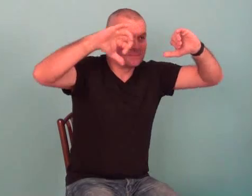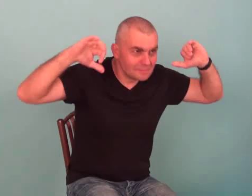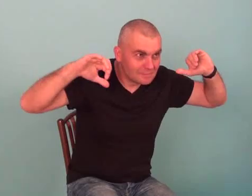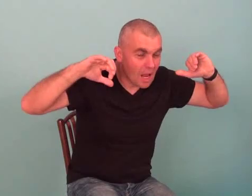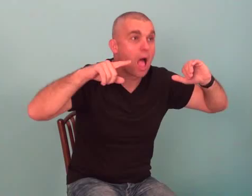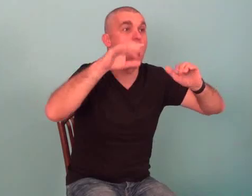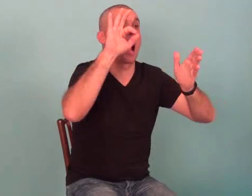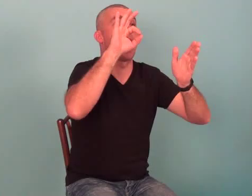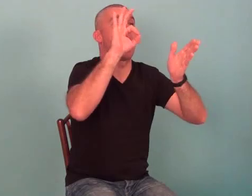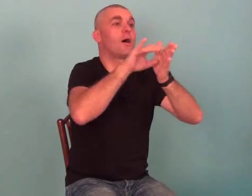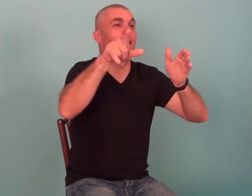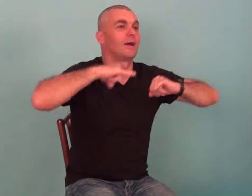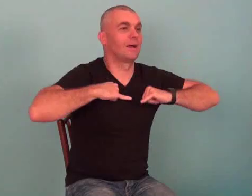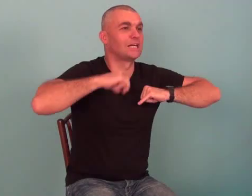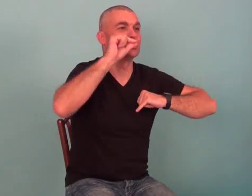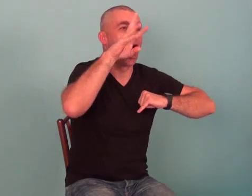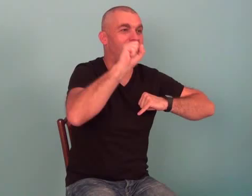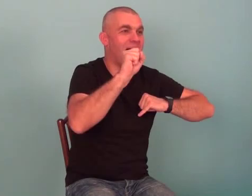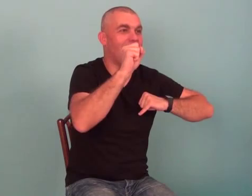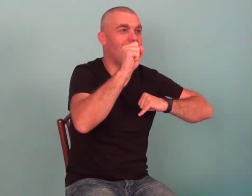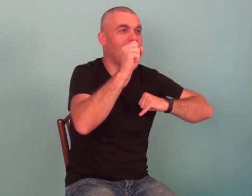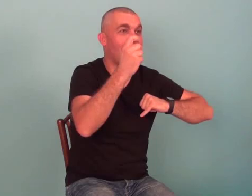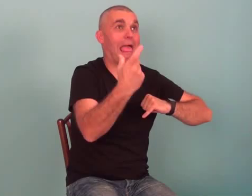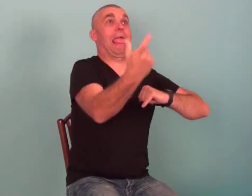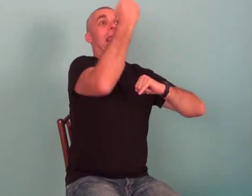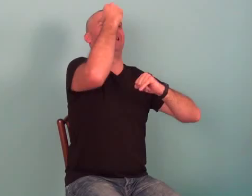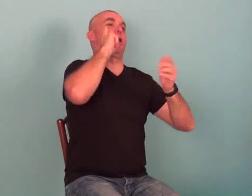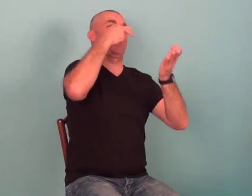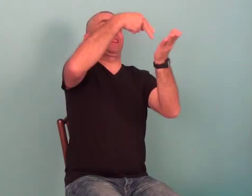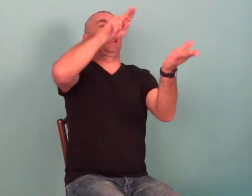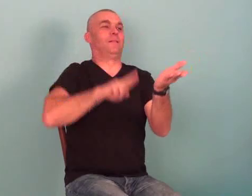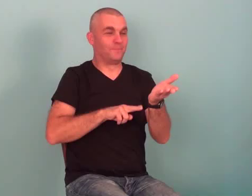Wychodzi stamtąd sowa, która się wychyla i chłopiec upada.